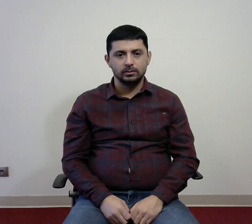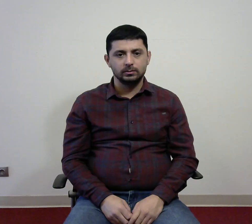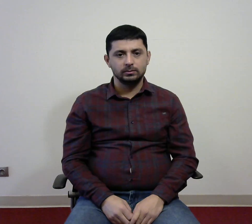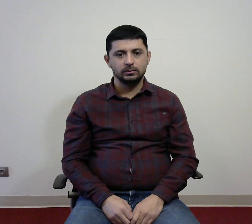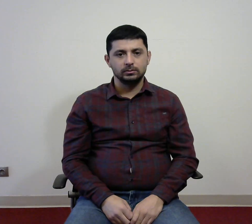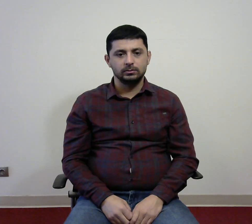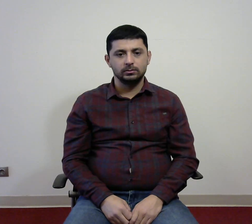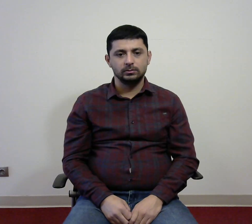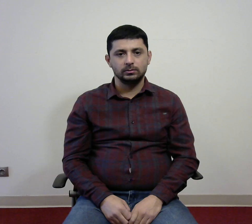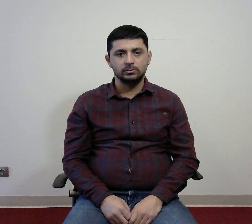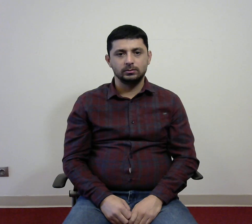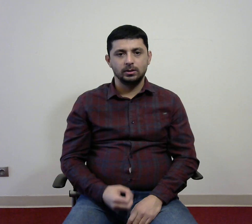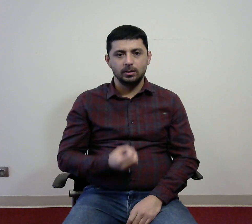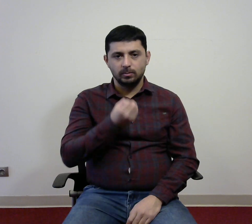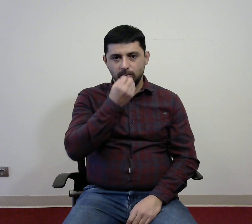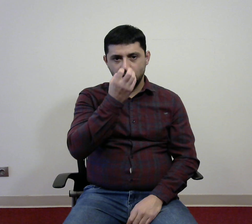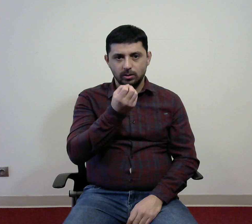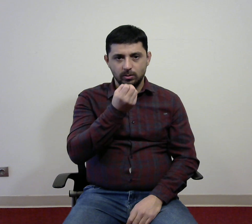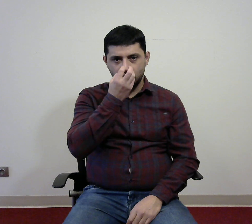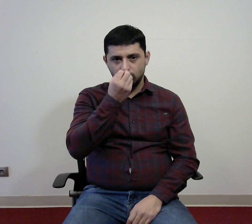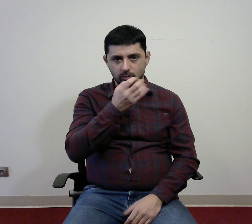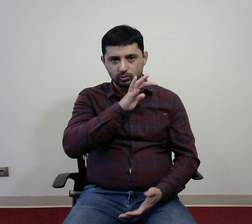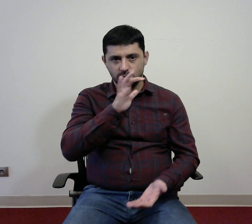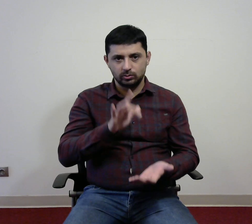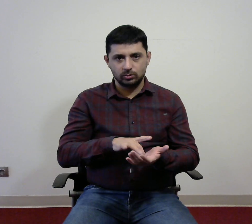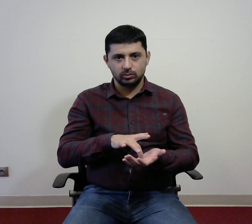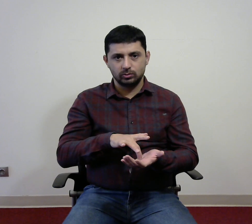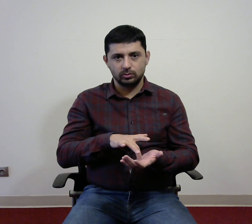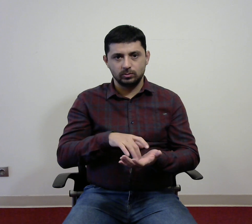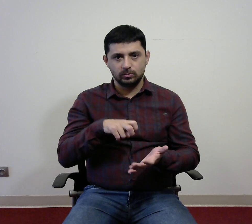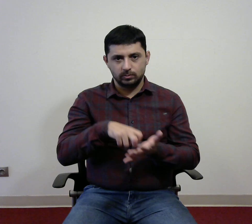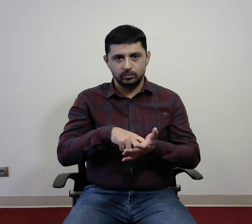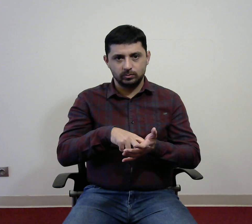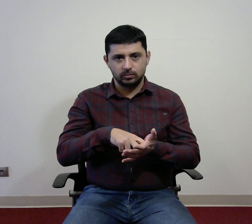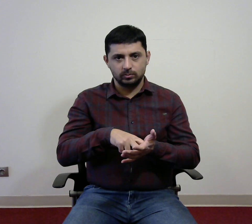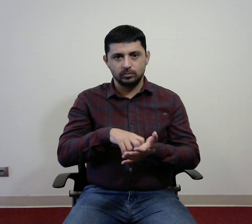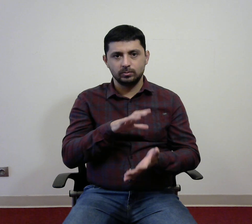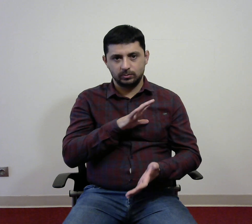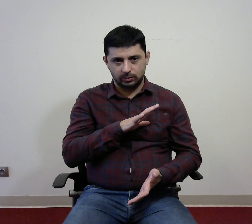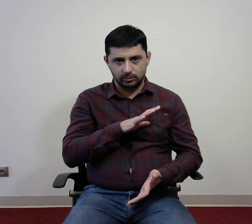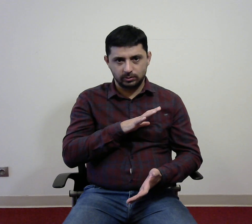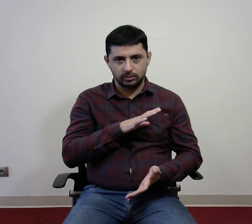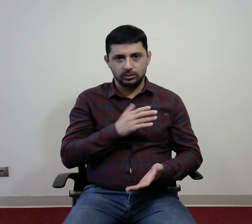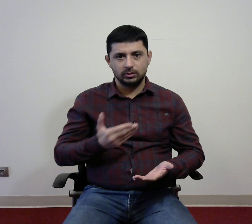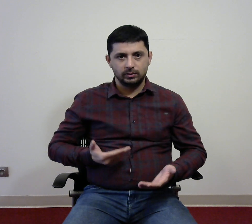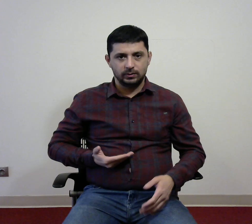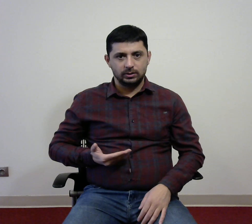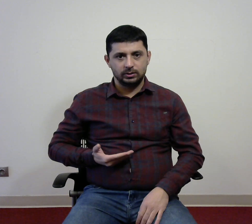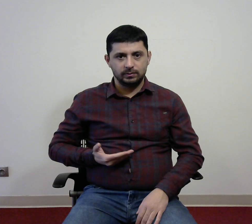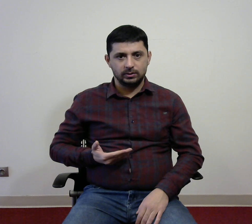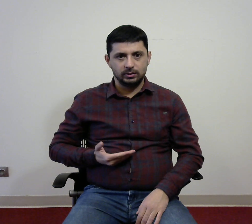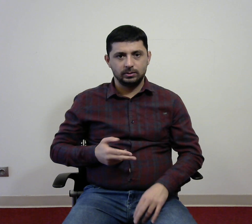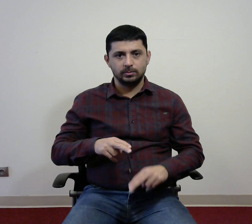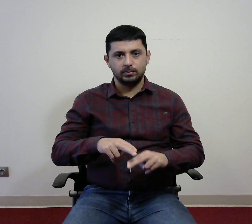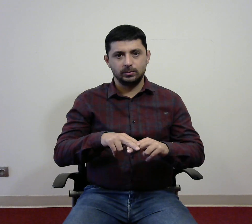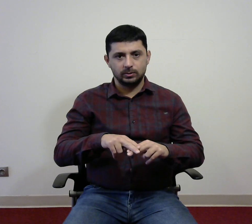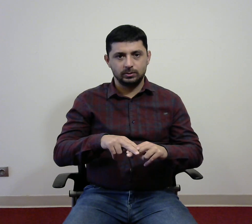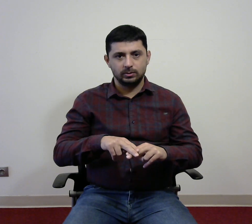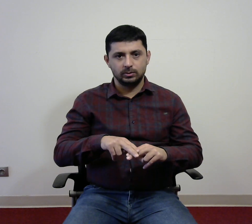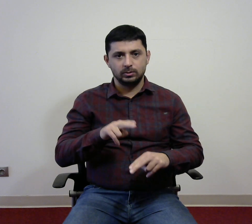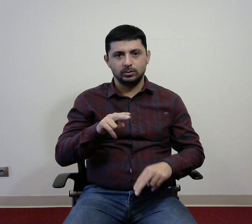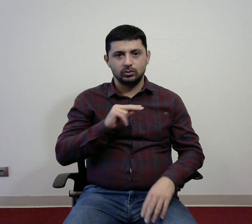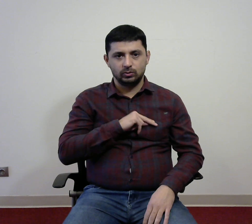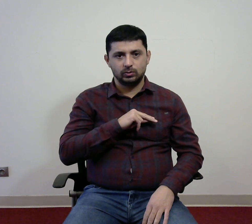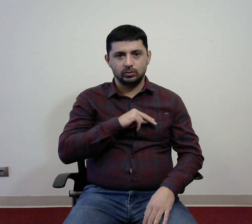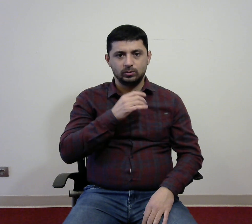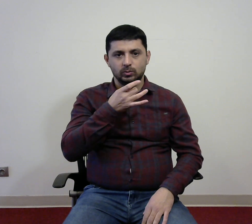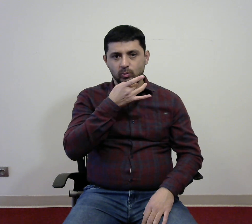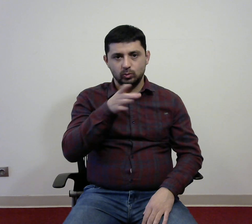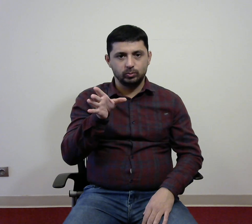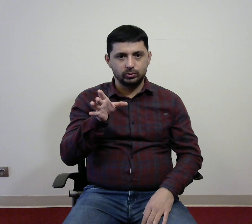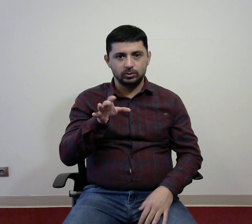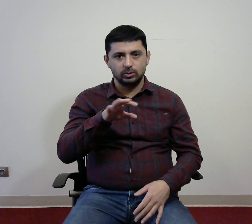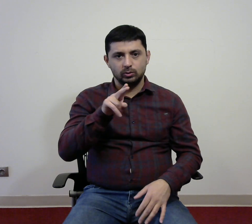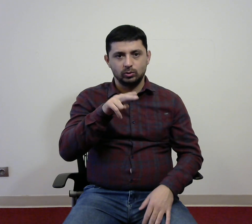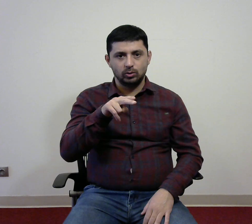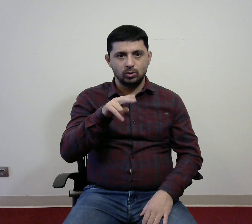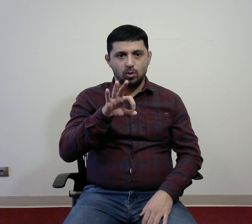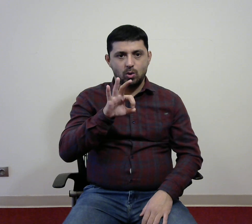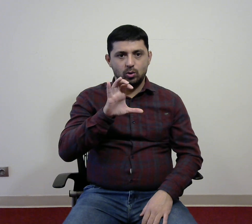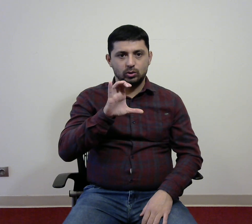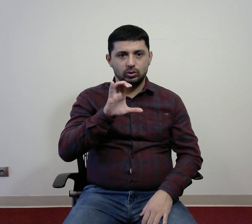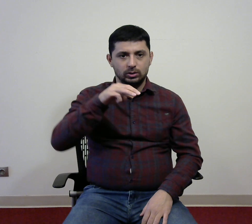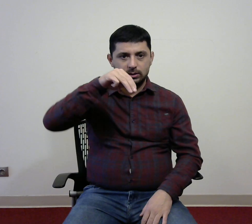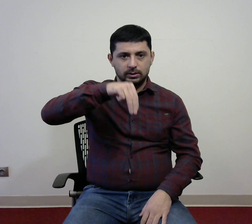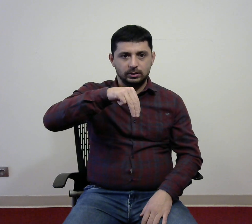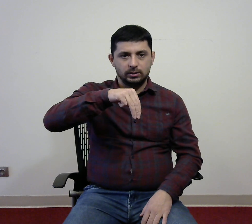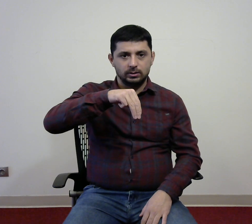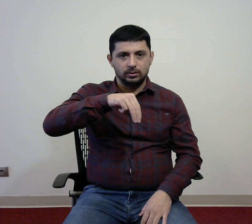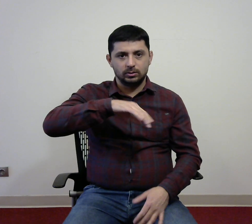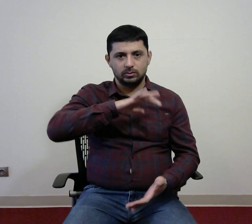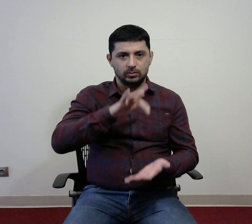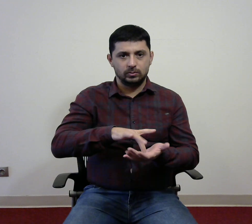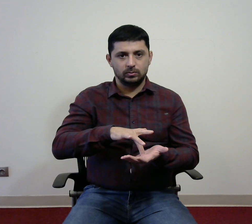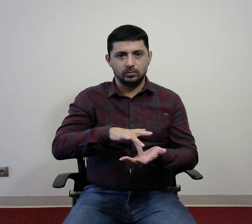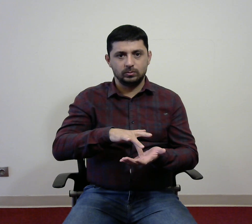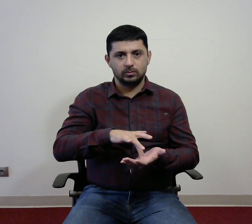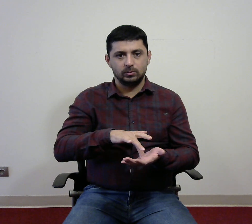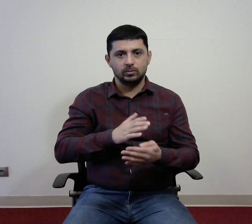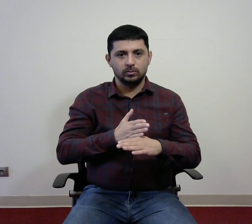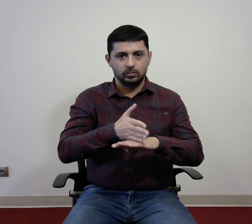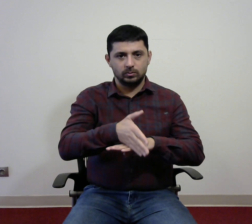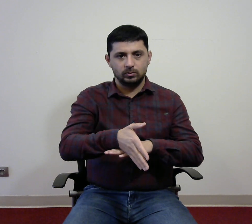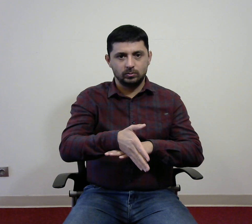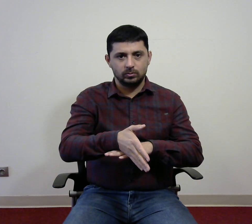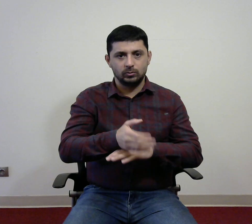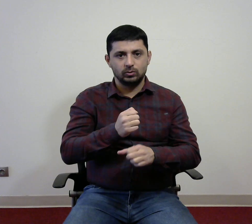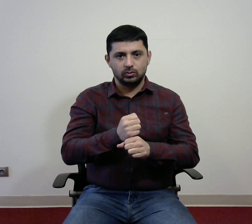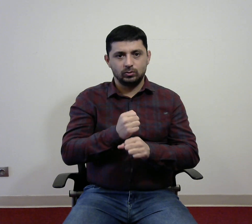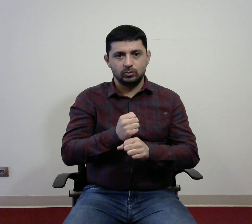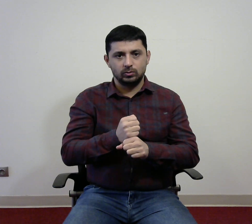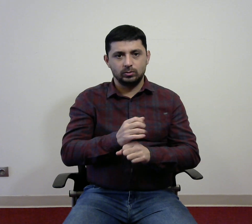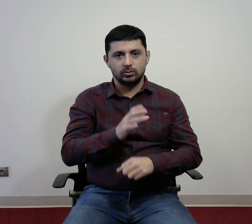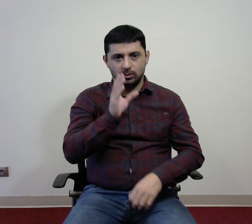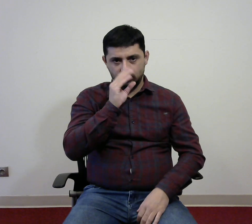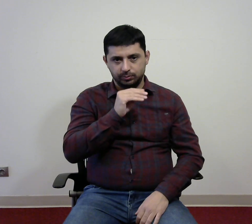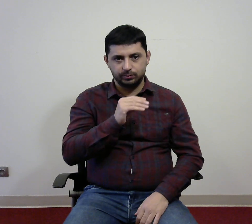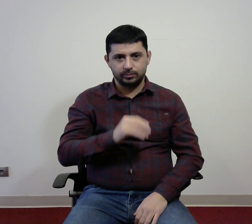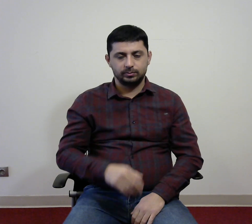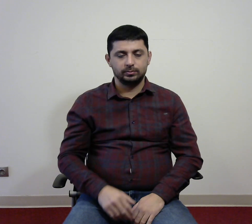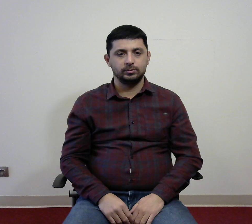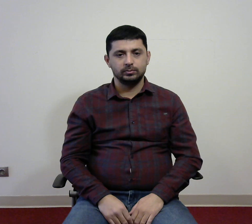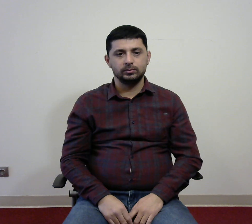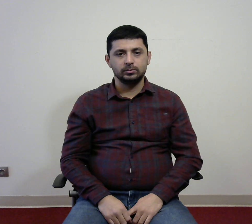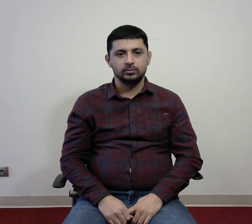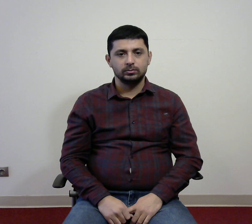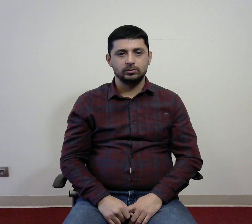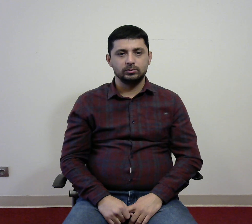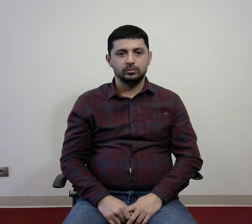Bakı şəhərində qeydiyyatda olan vətəndaşlar paytaxtda işləyən istənilən DOST mərkəzinə yaxınlaşa bilər